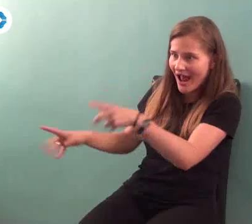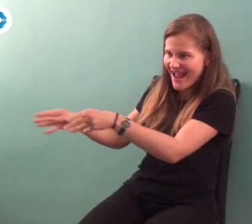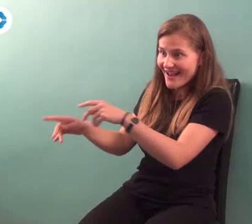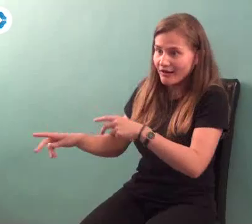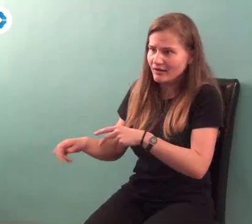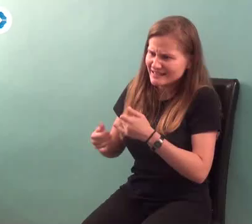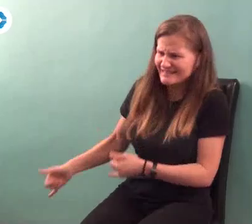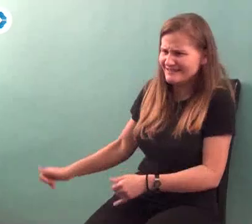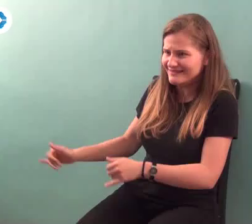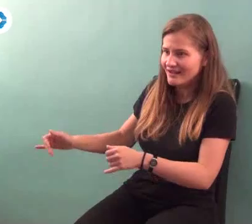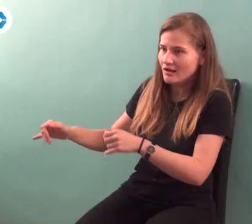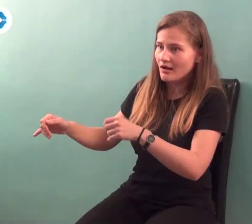A Charlie odgania chłopca.